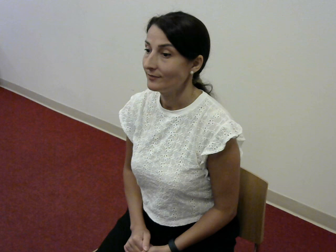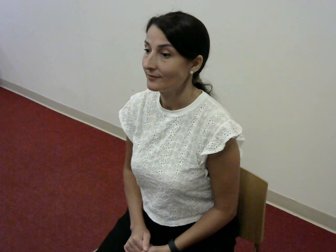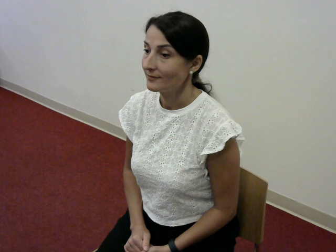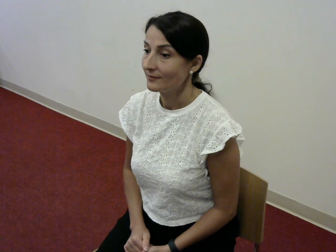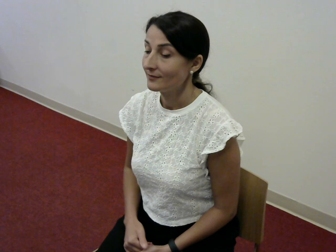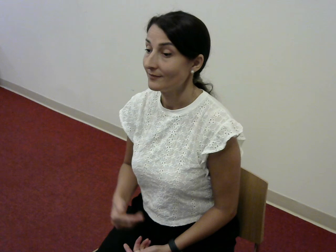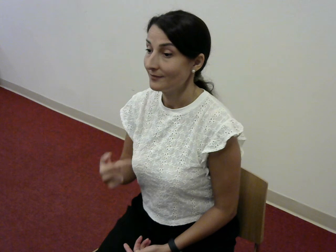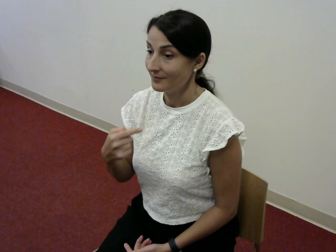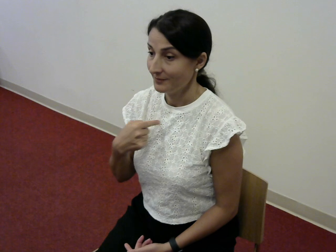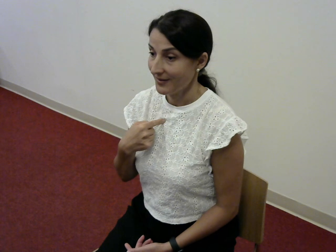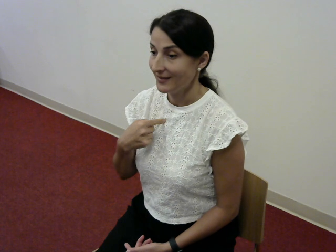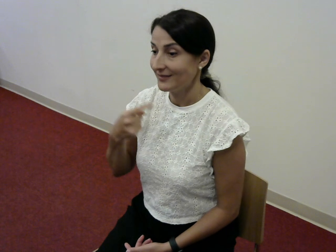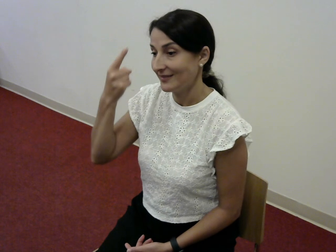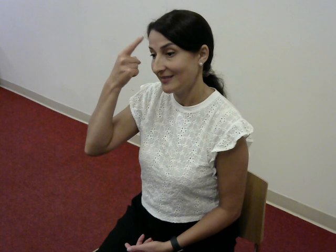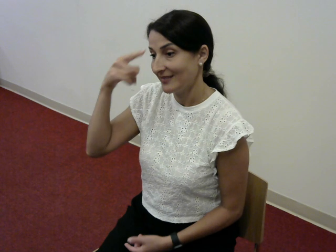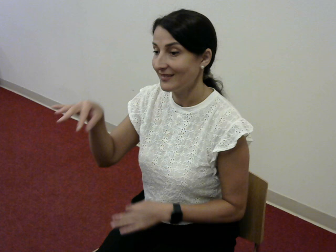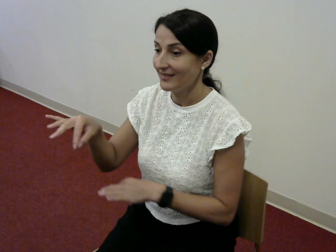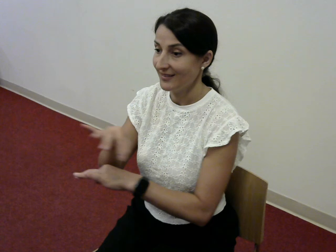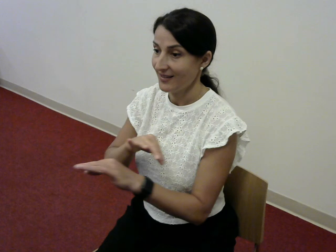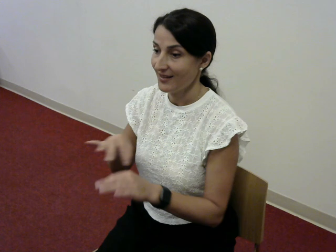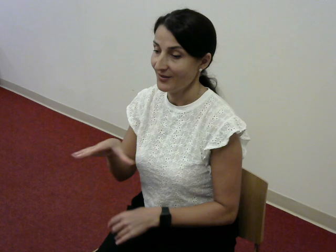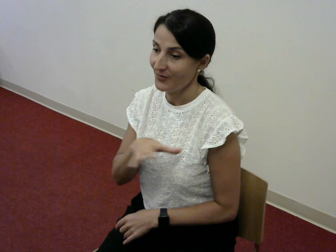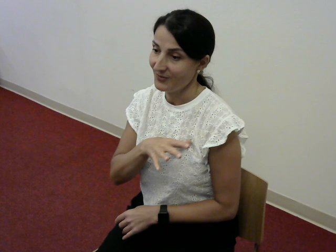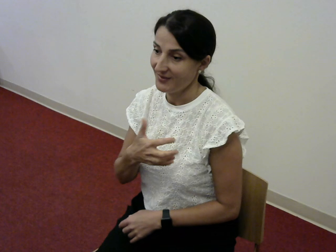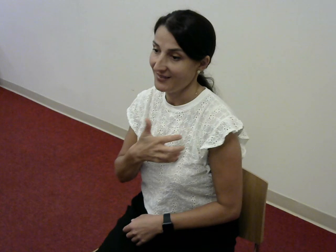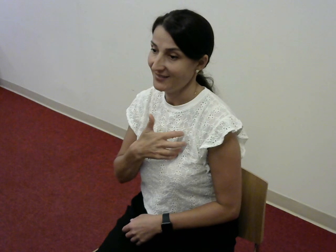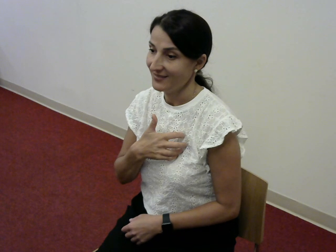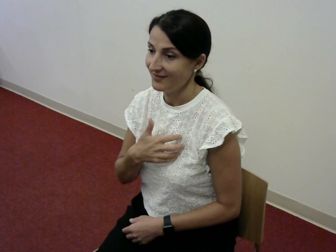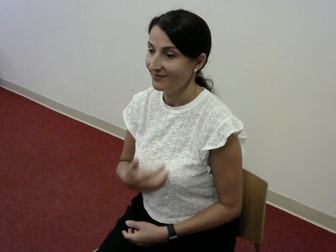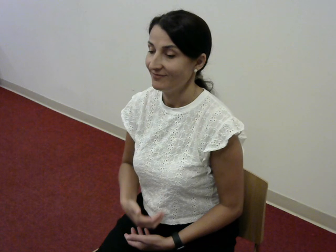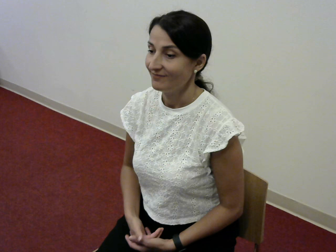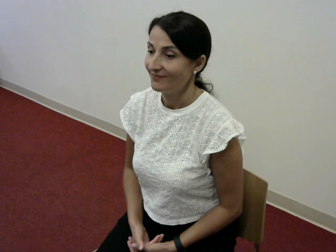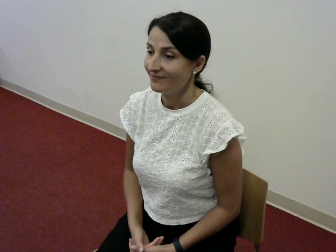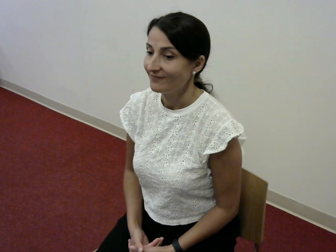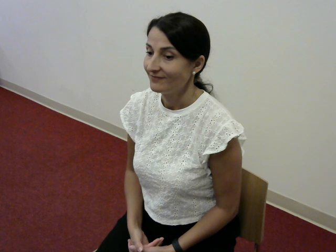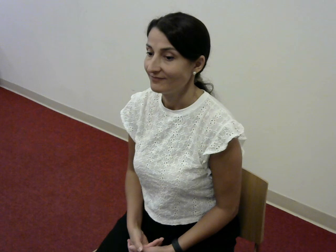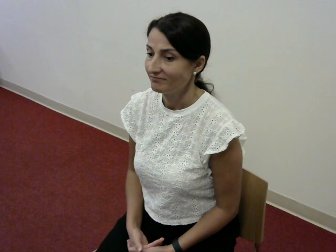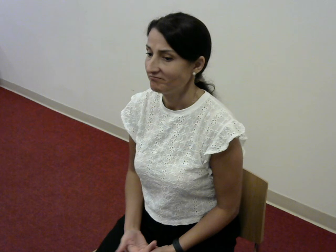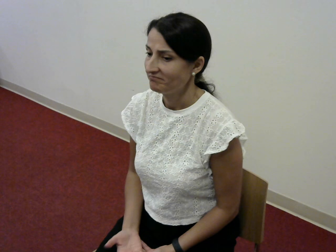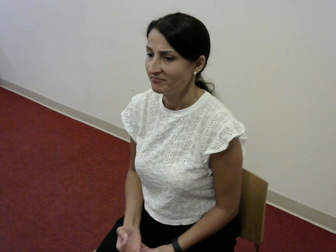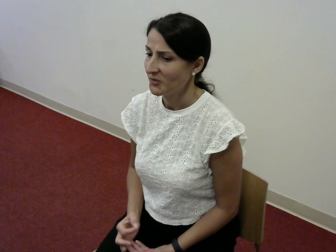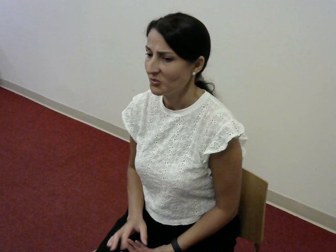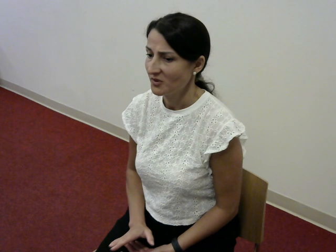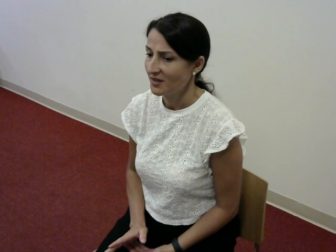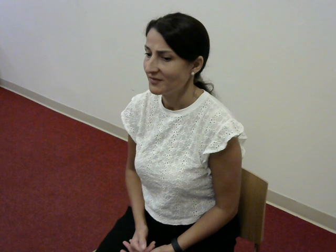Mən dizayner olmaq istəyirəm